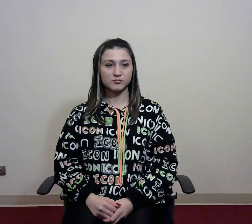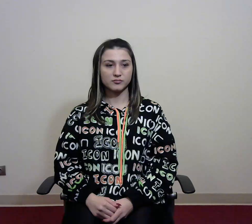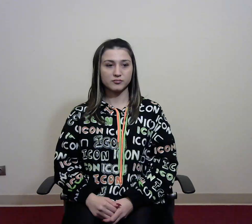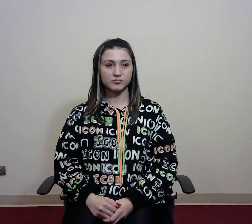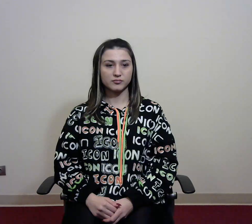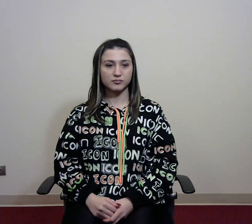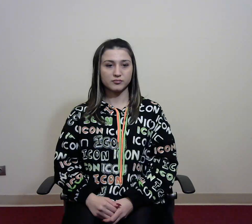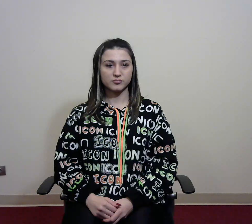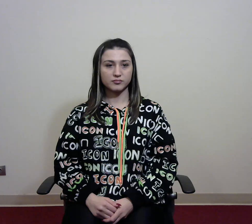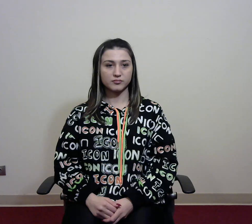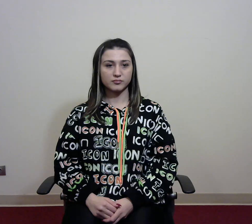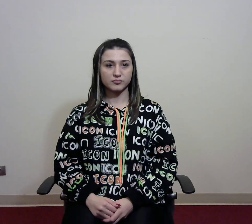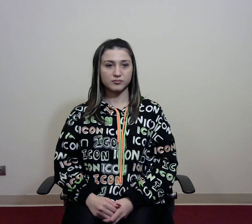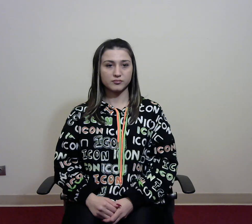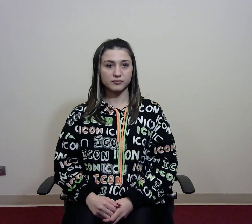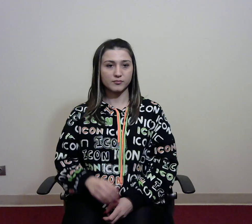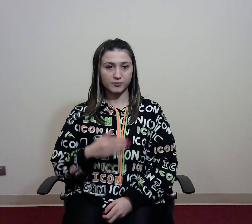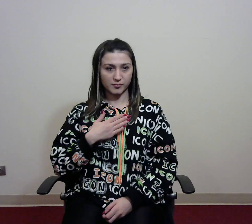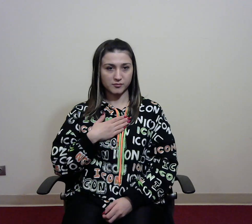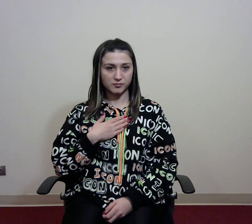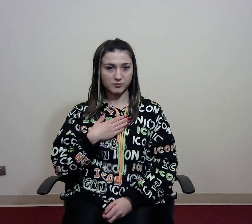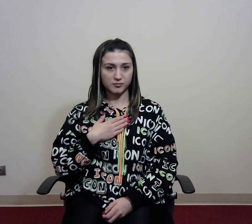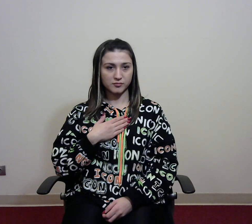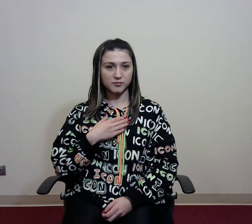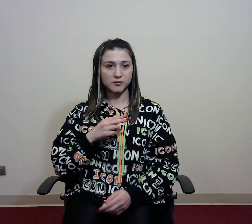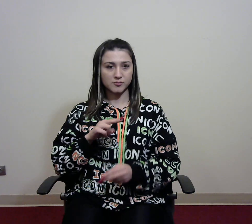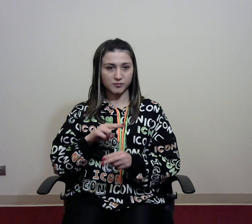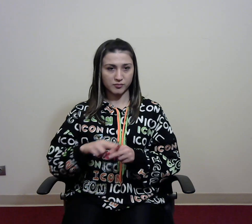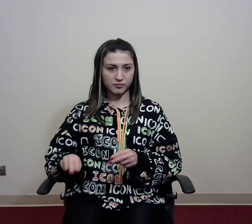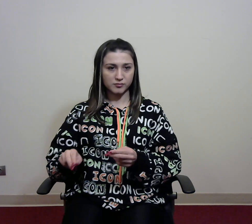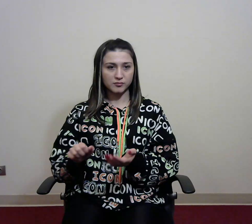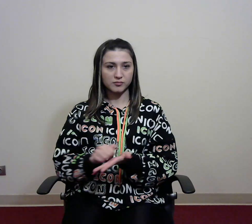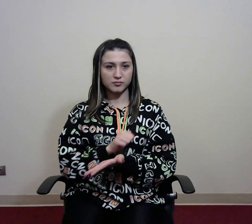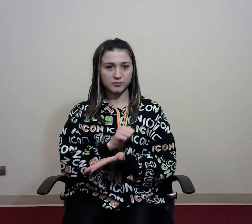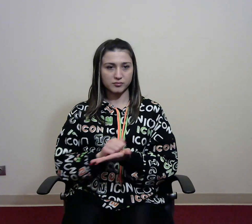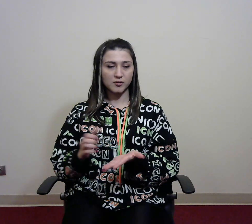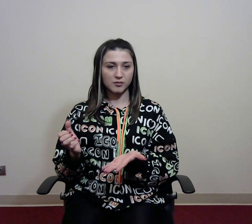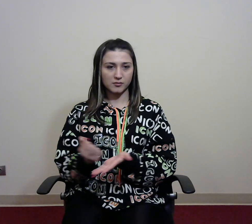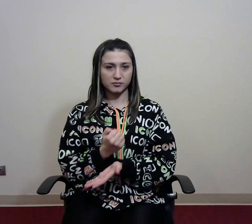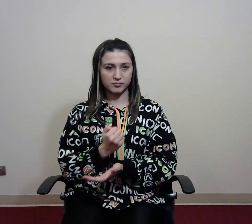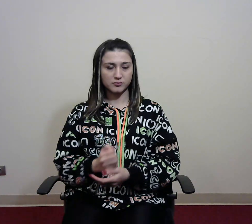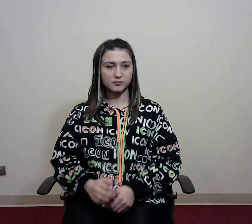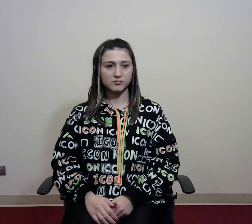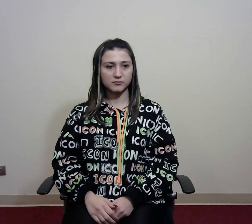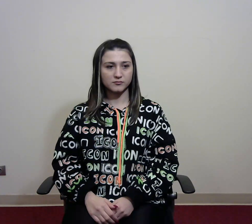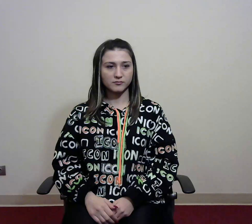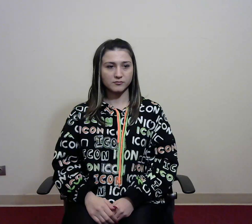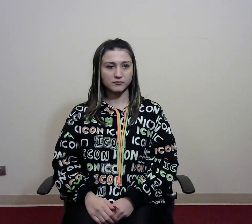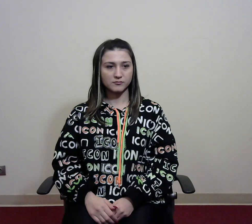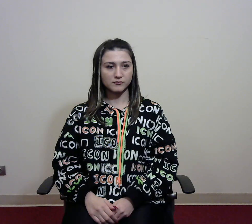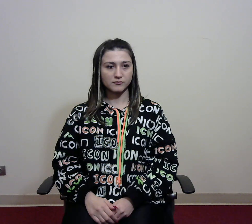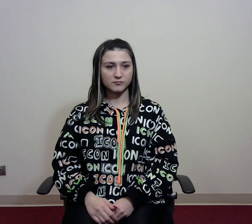Mən itirdiyim sənədi tapmışam